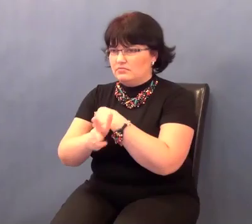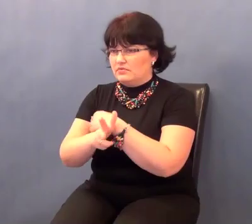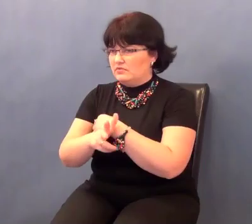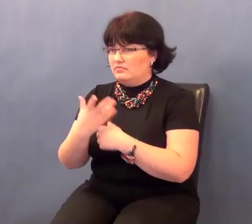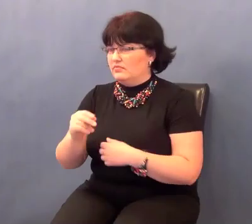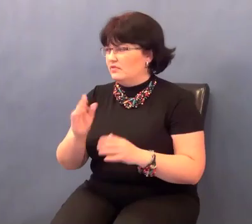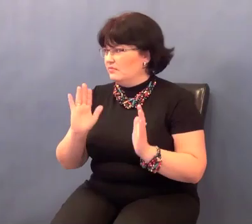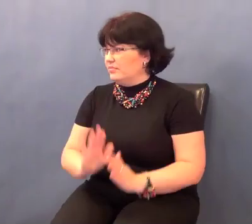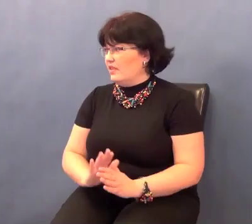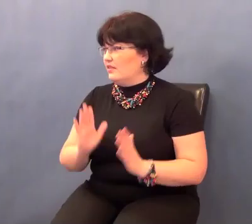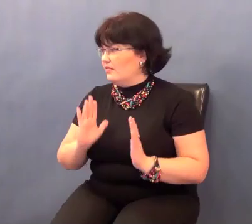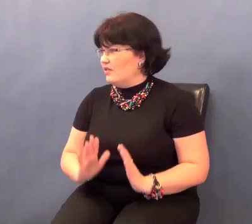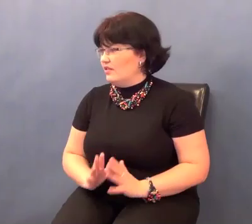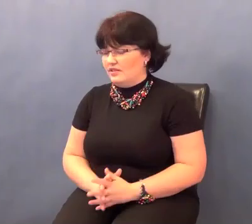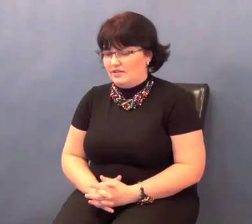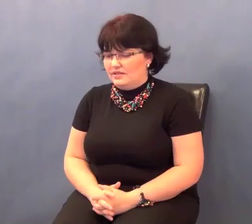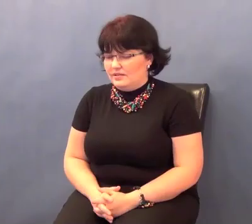Nie jechać szybko, czyli siedemdziesiąt czy osiemdziesiąt kilometrów na godzinę, tylko z mniejszą prędkością.